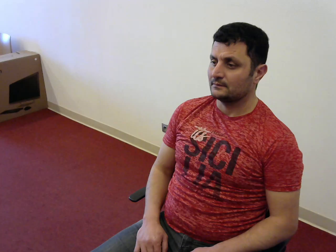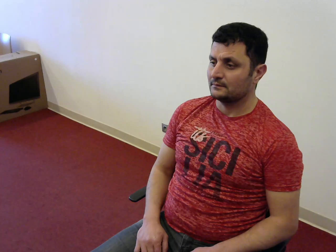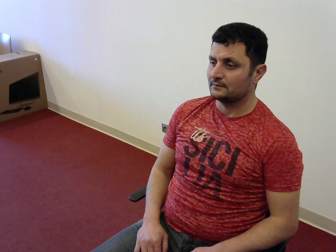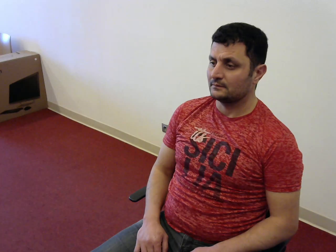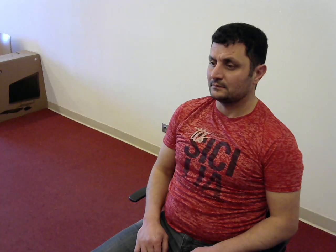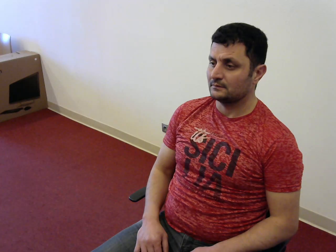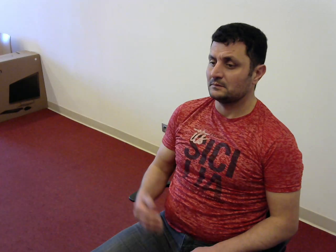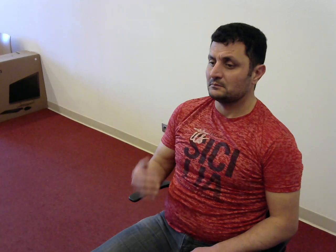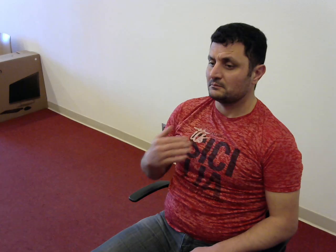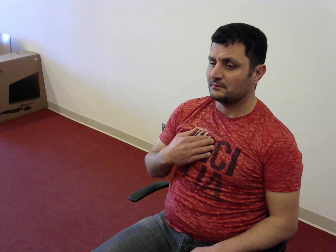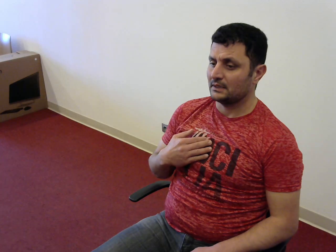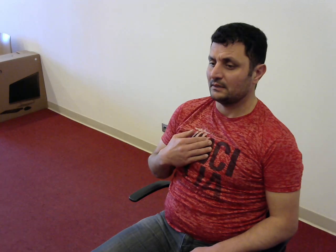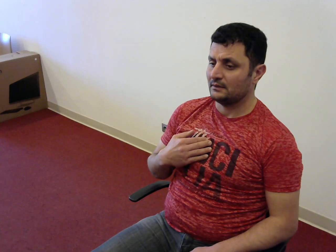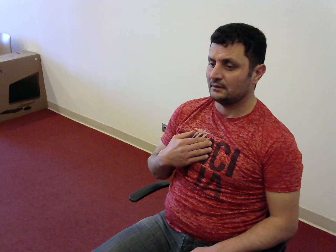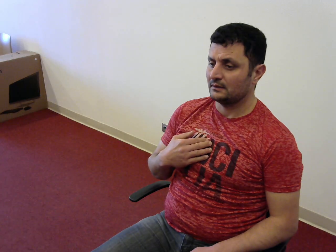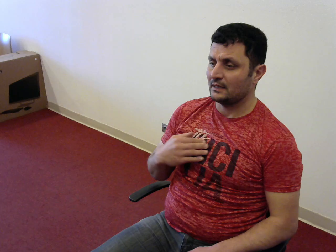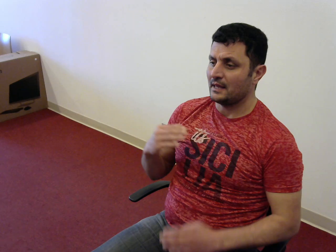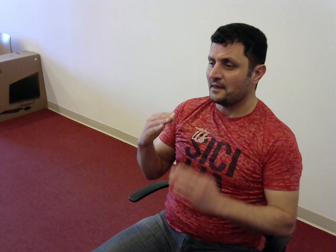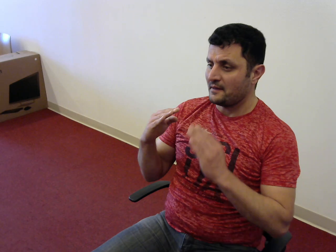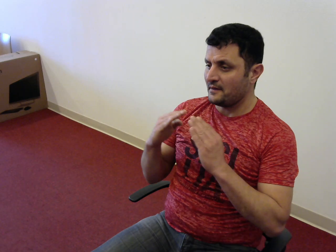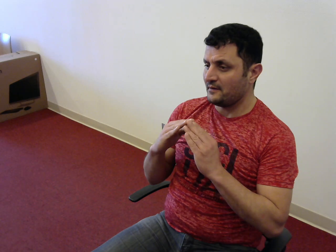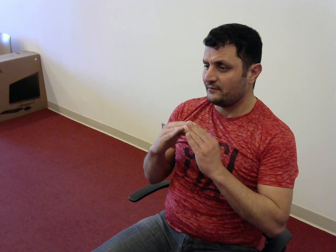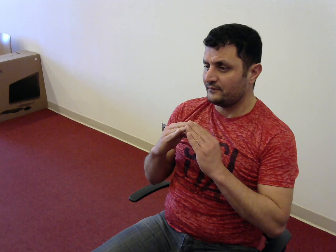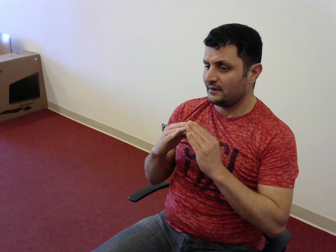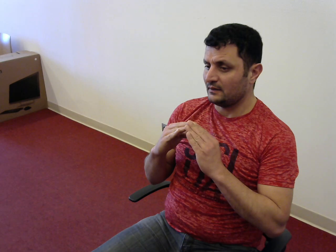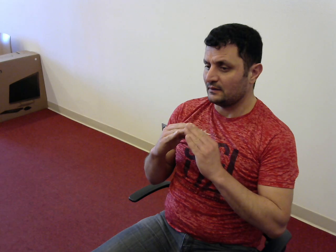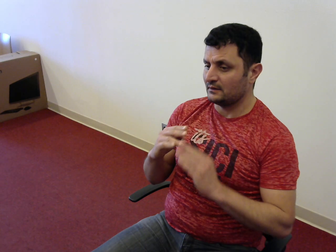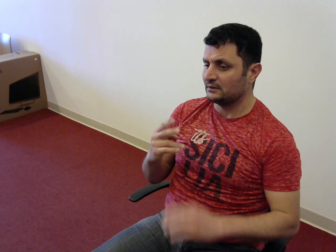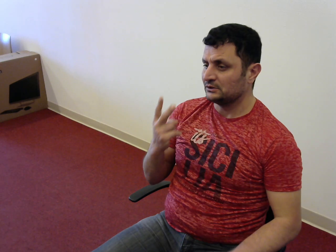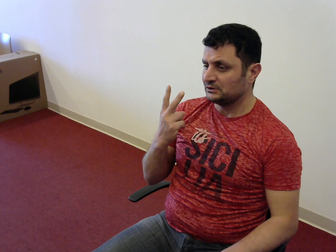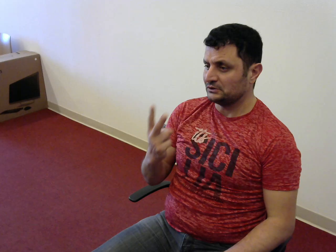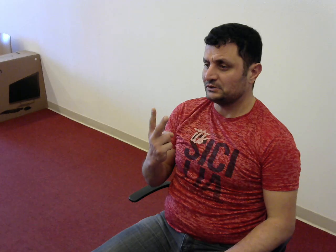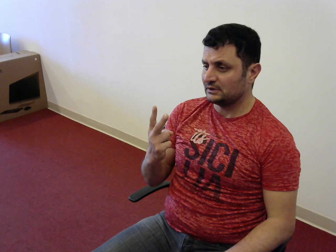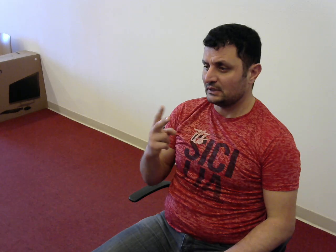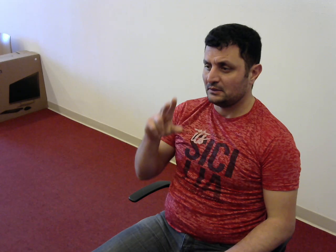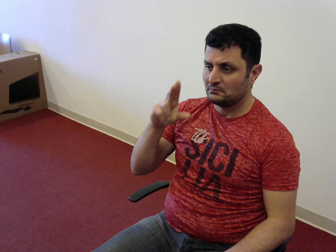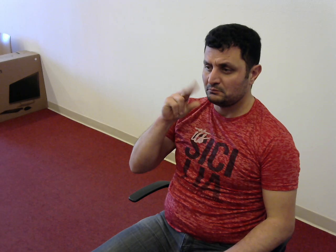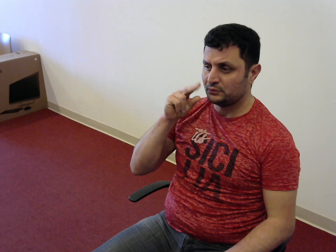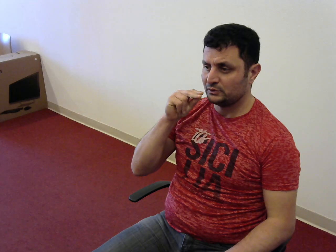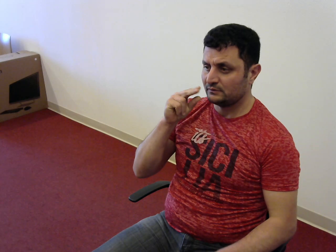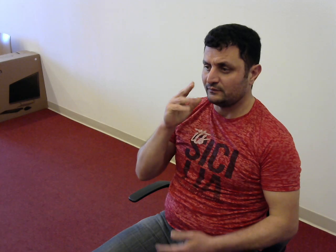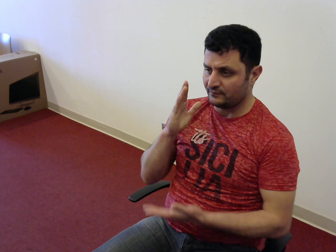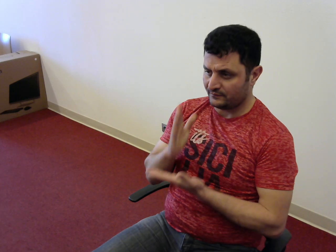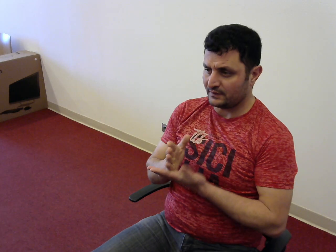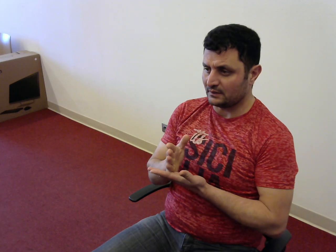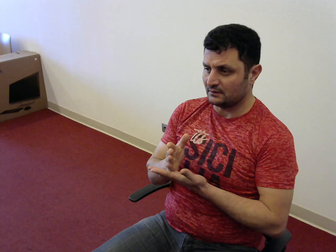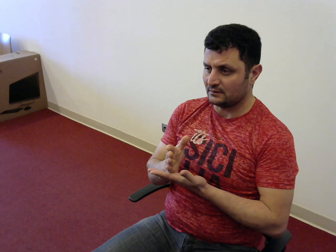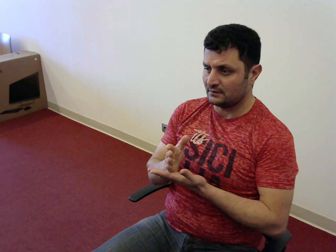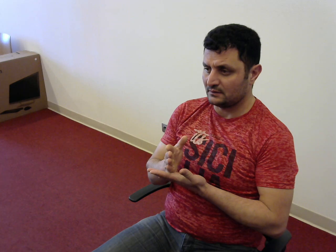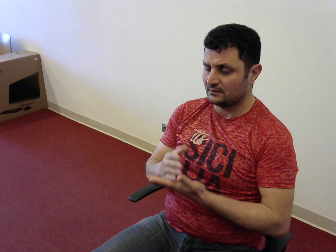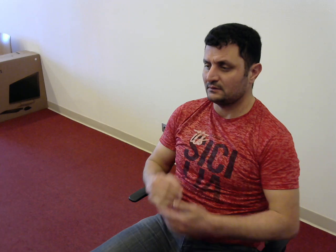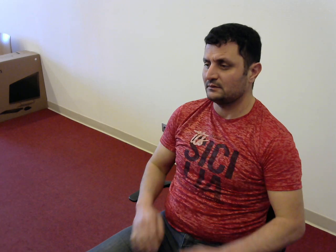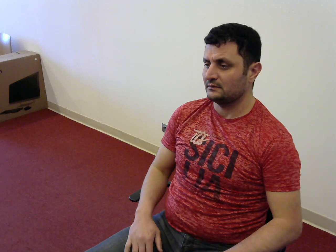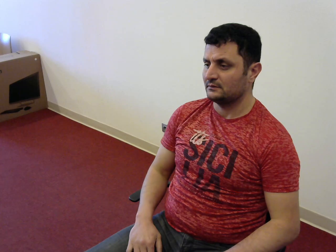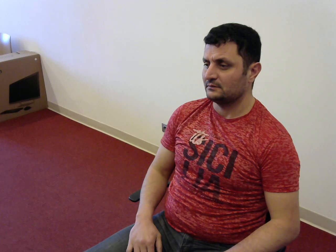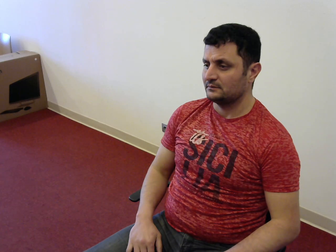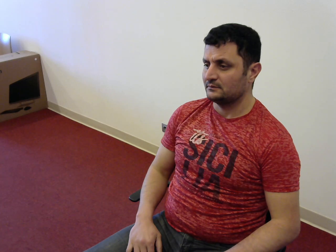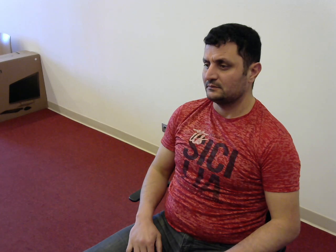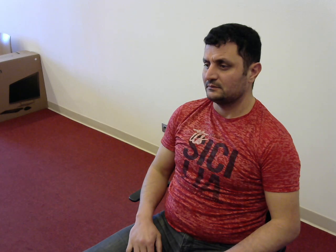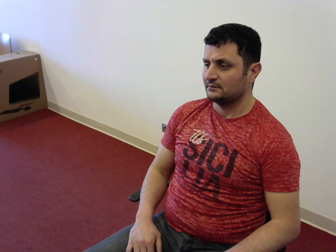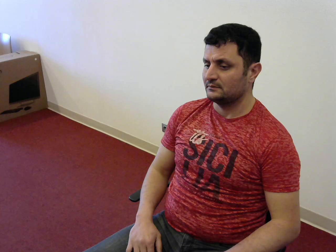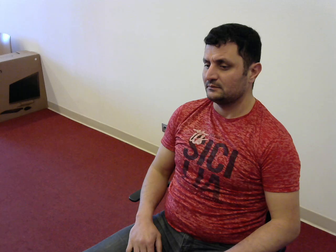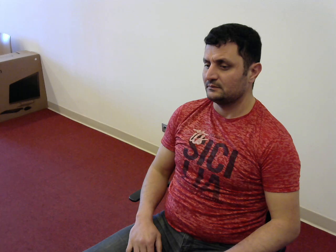Mənim evdə 2 pişiyim var